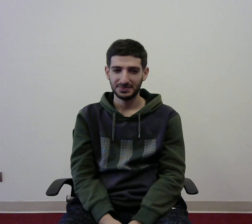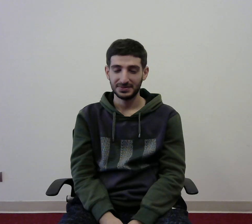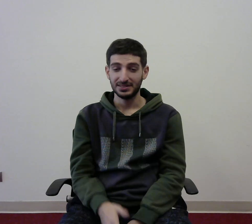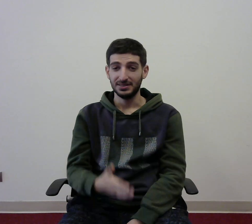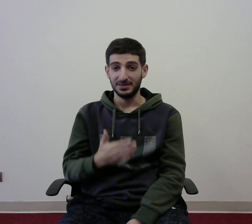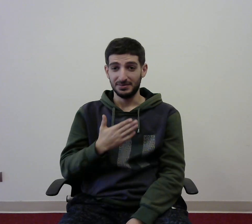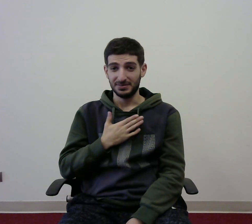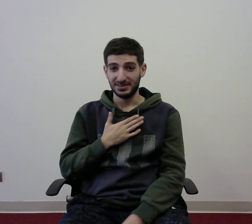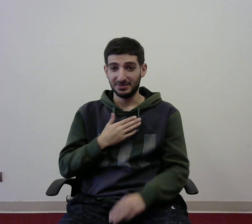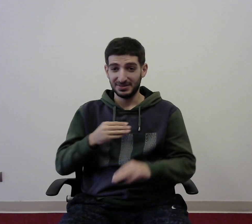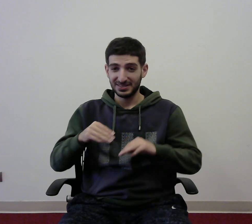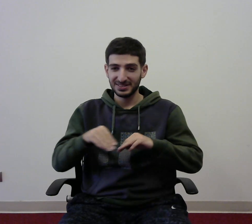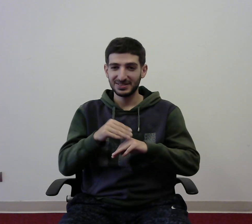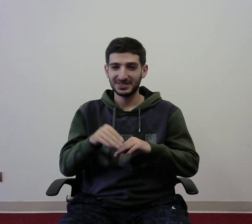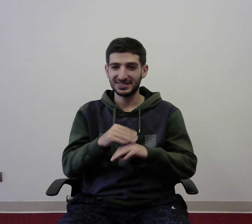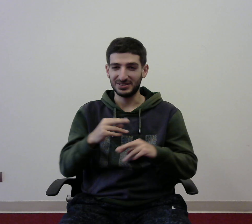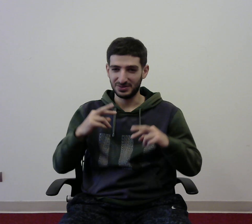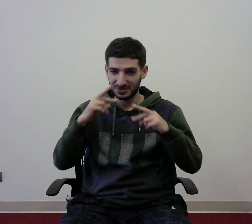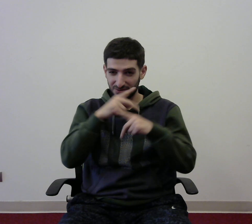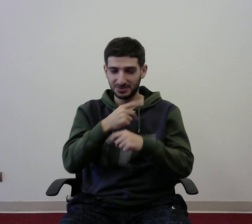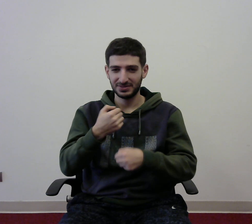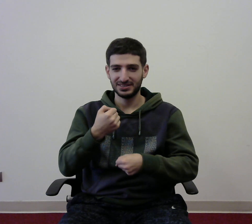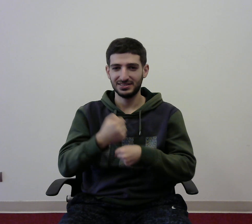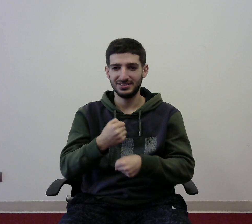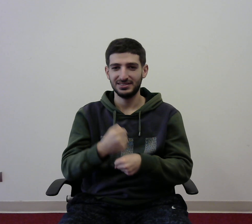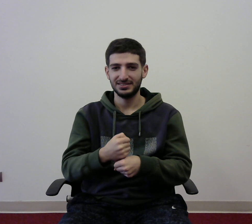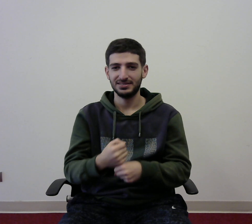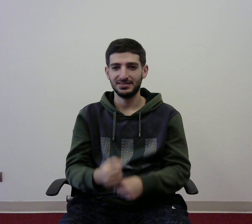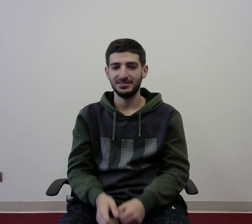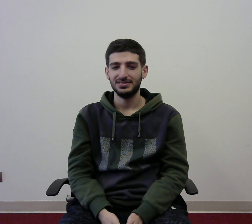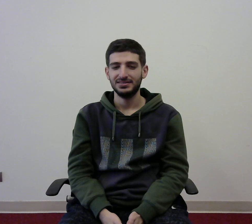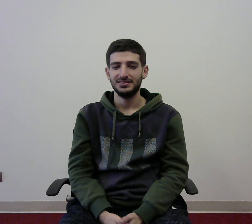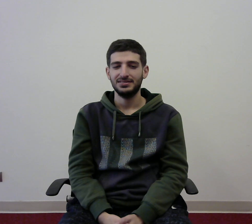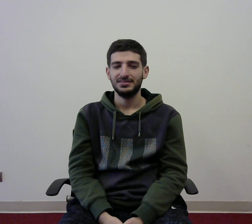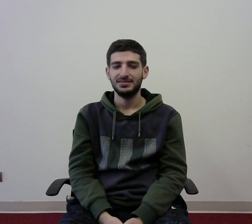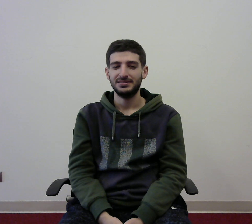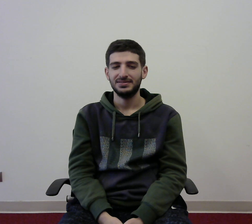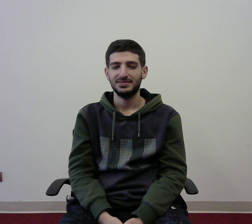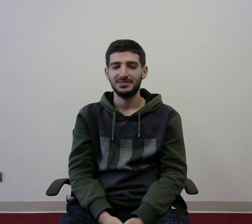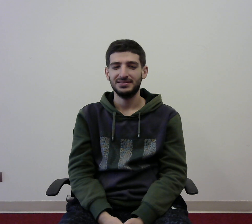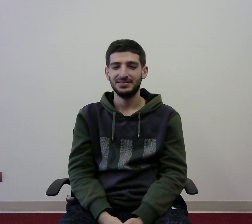Mənim həyat yoldaşım səhv edib